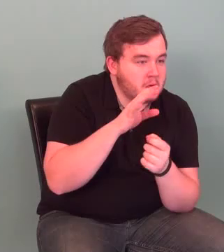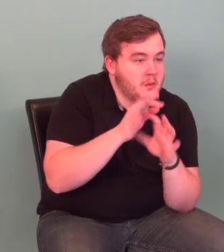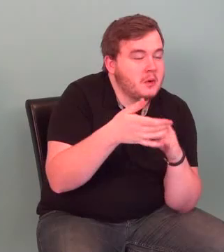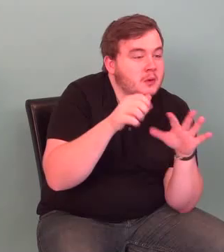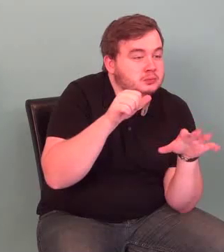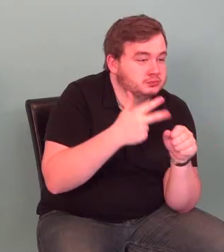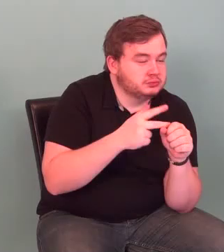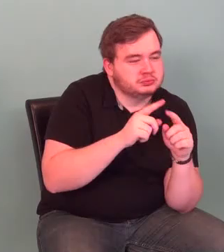Od szóstej trzydzieści.